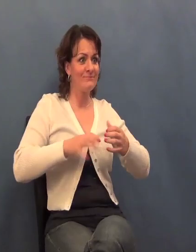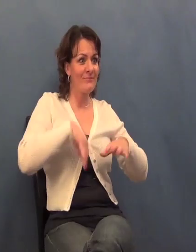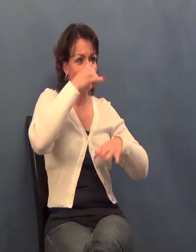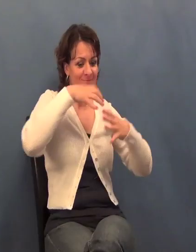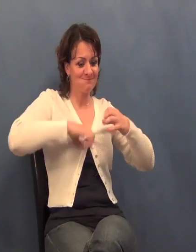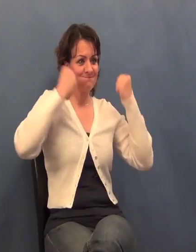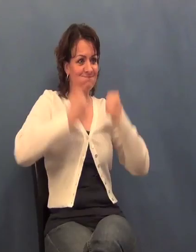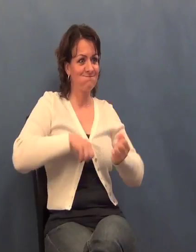Czuć ciężar w środku.